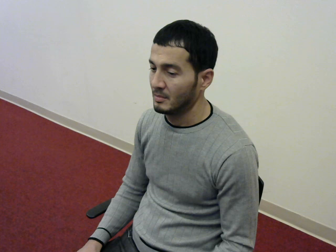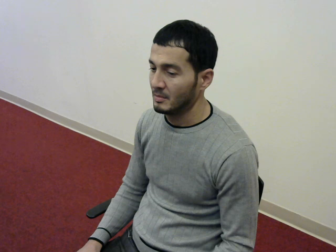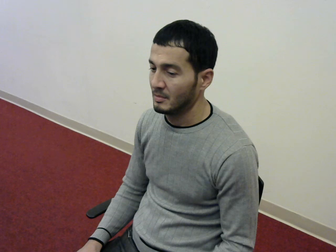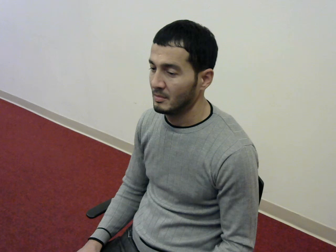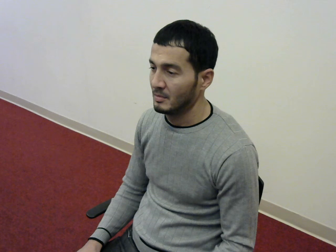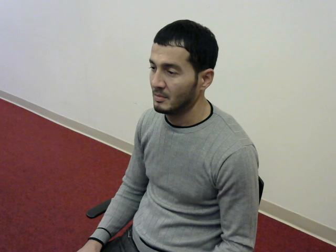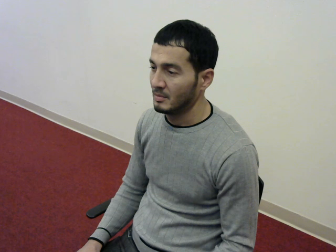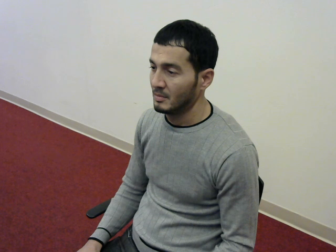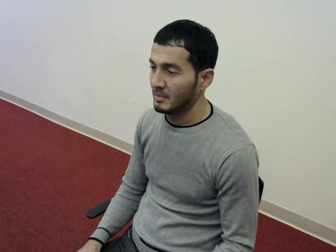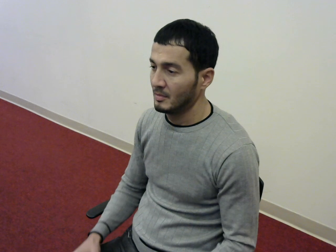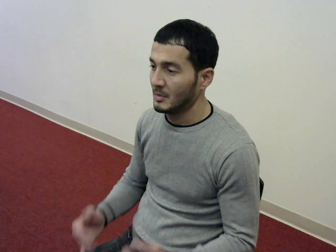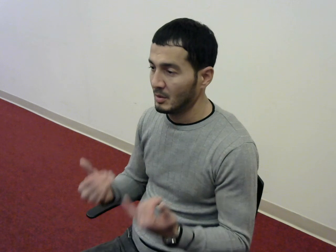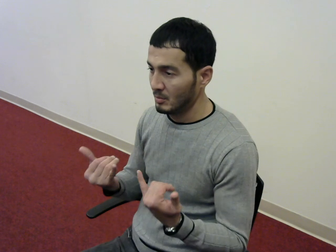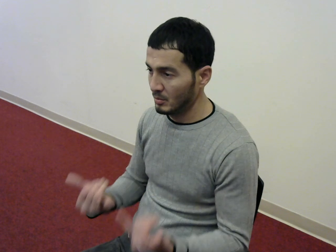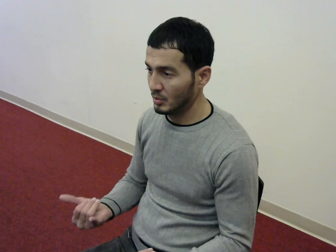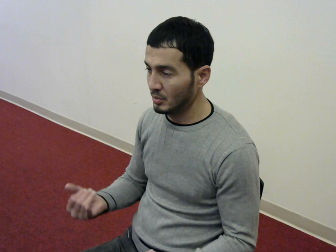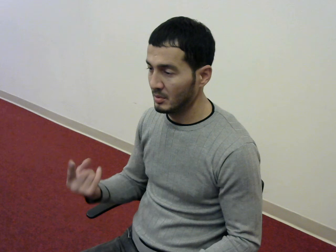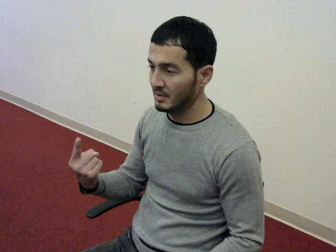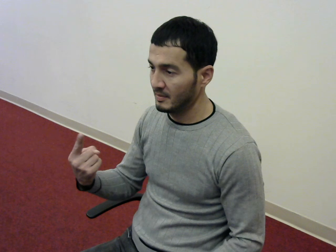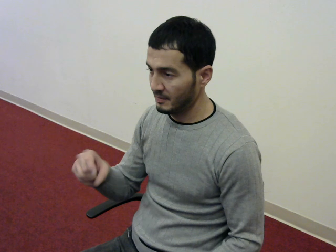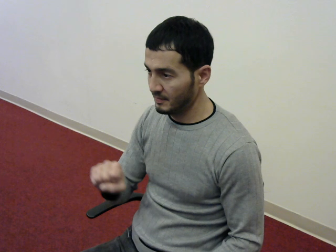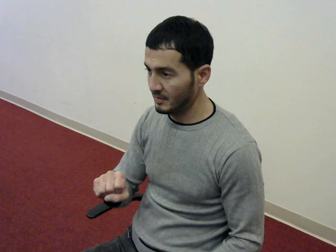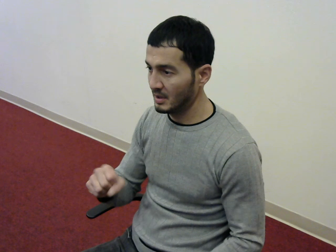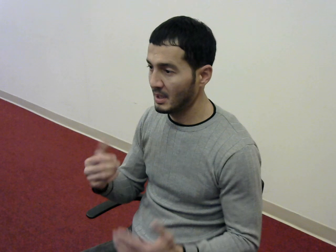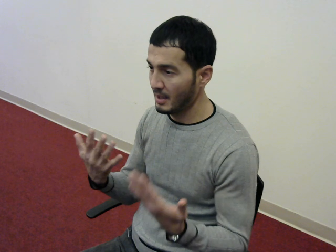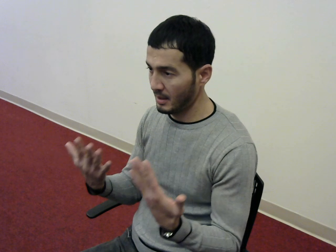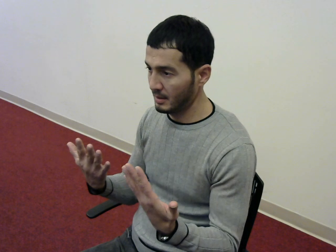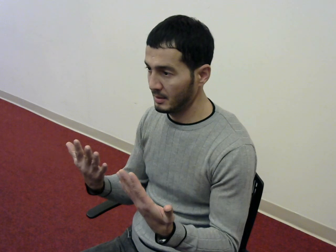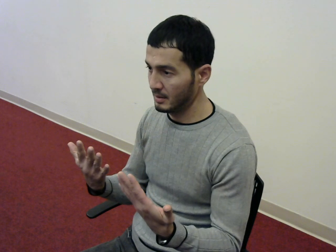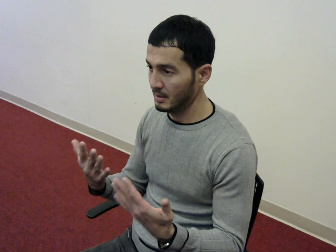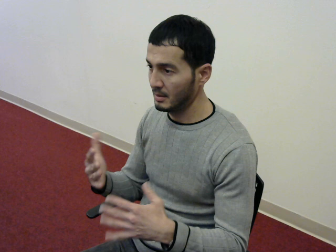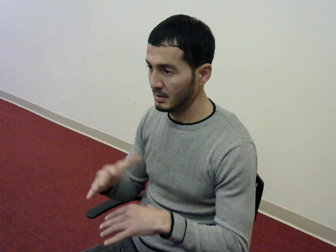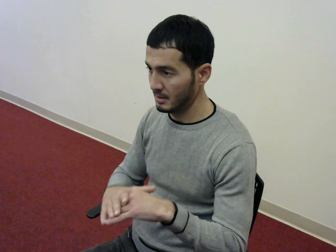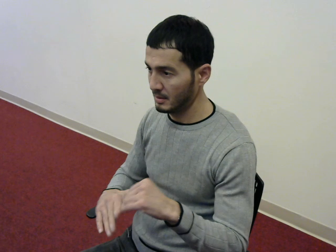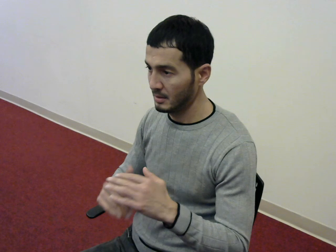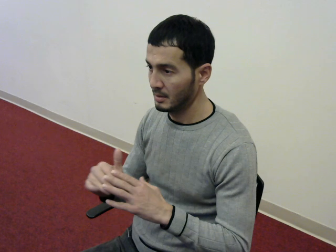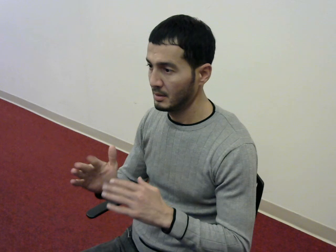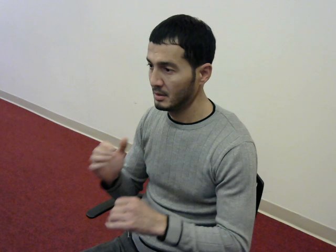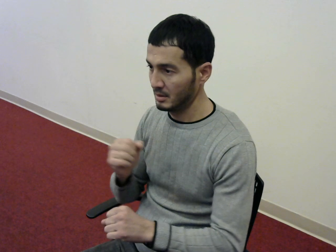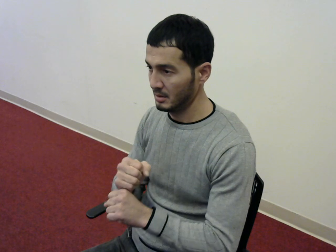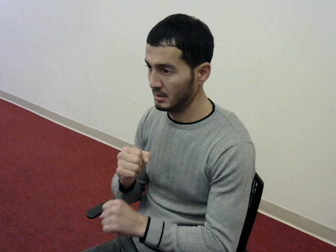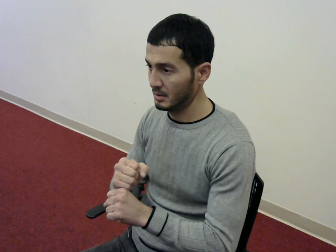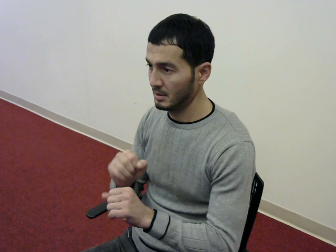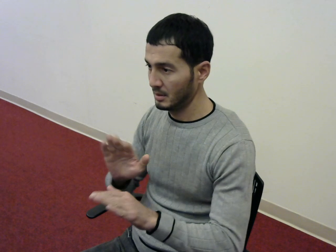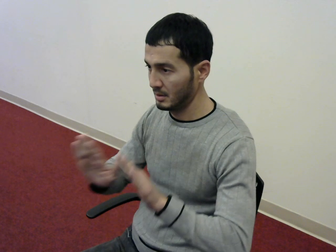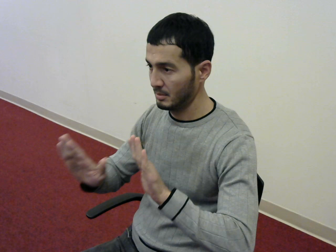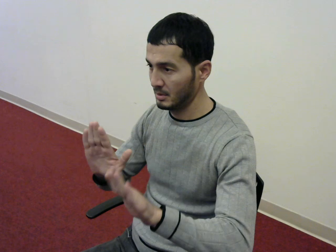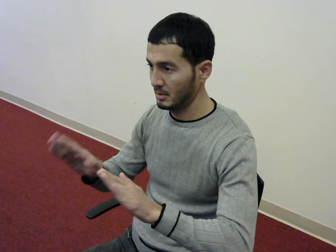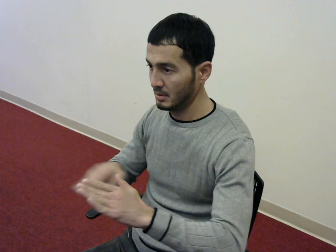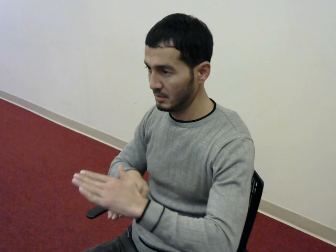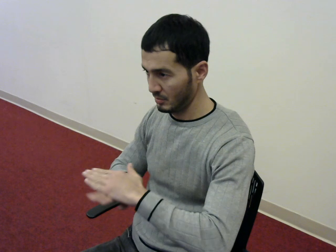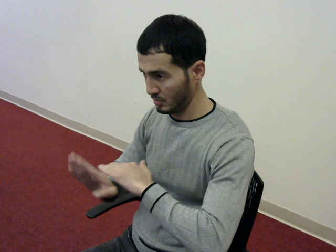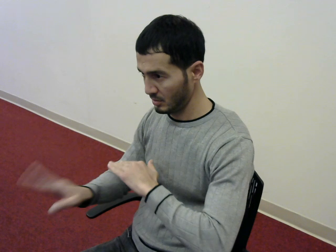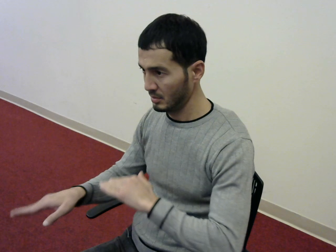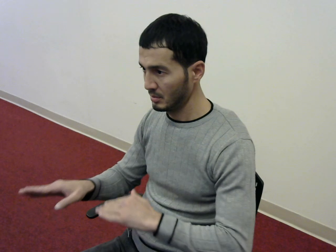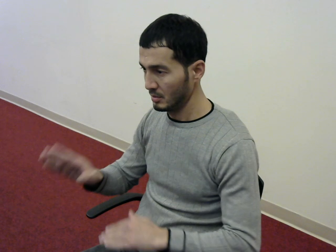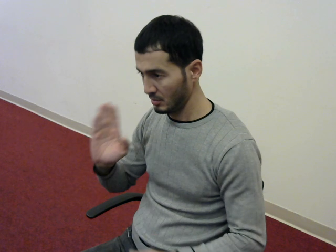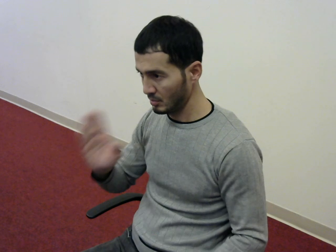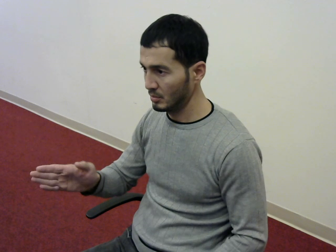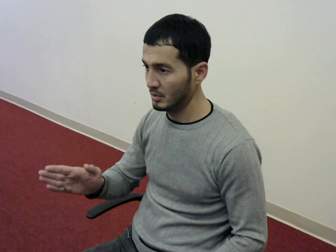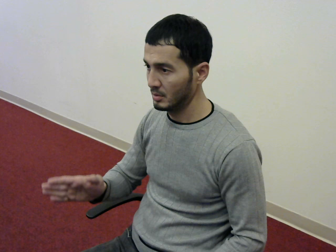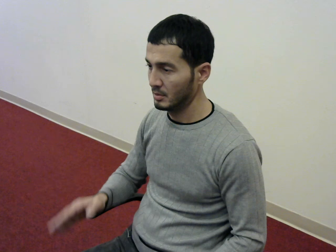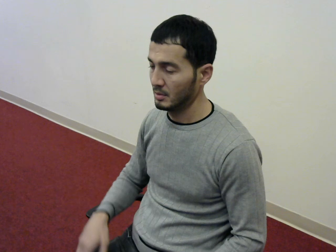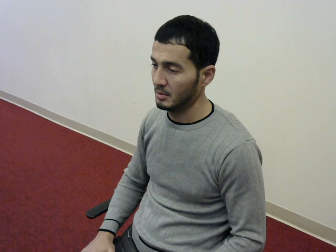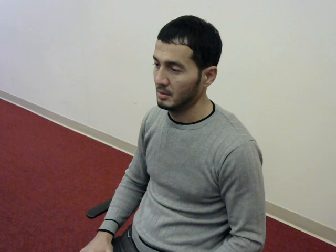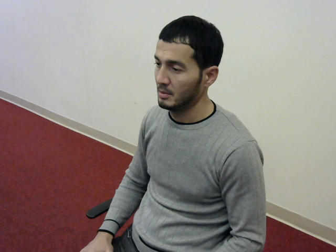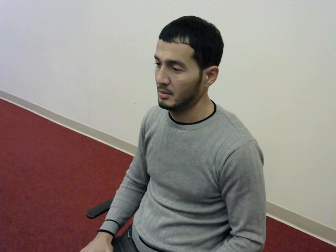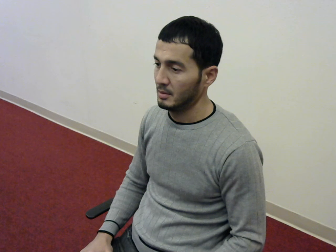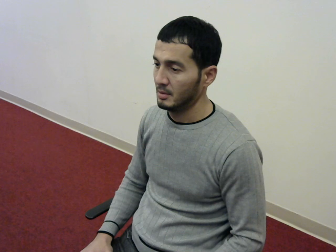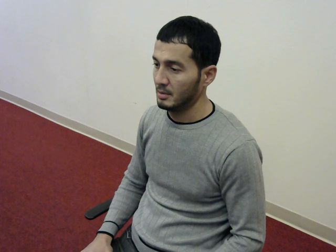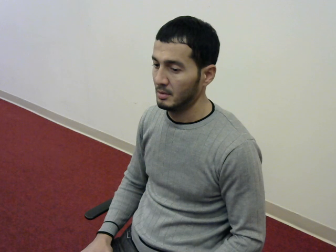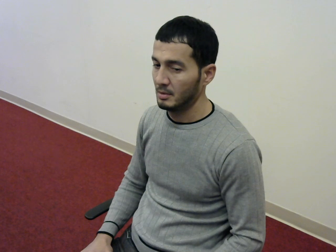Bu həftə əl işləri sərgisinə gedəcəm